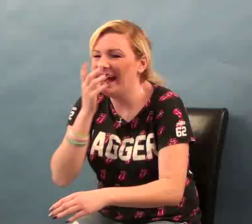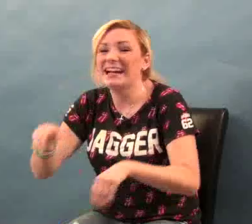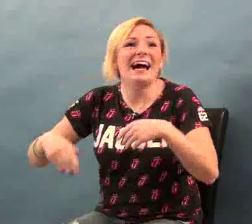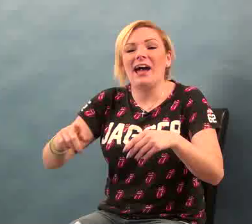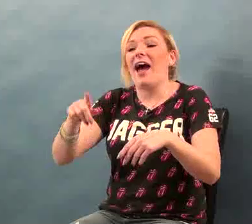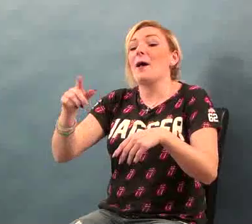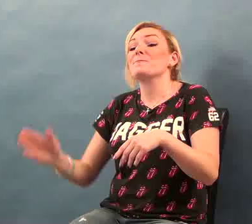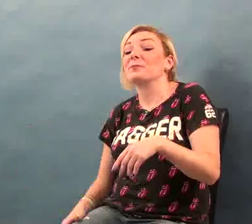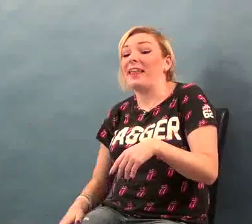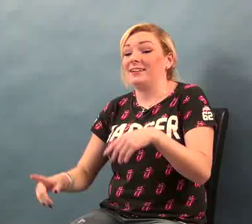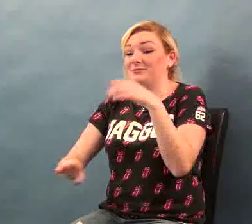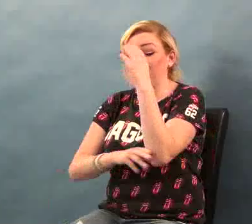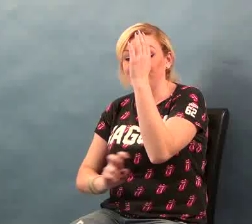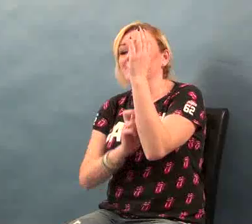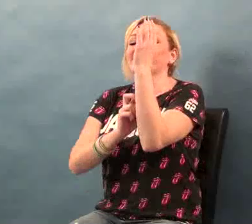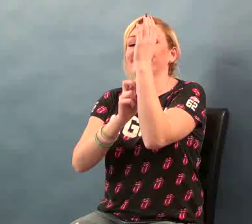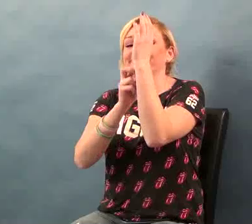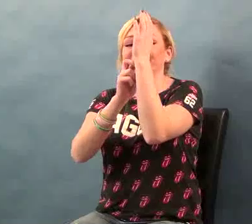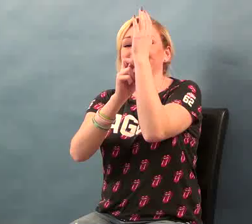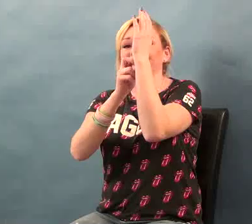Pies wspiął się na drzewo.